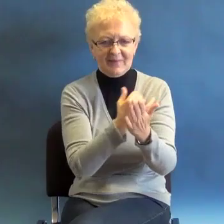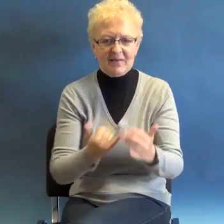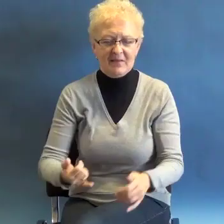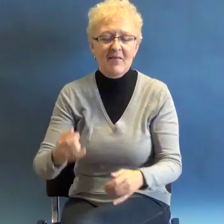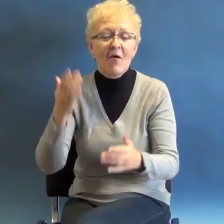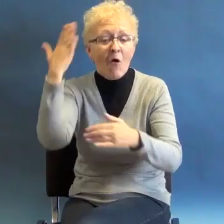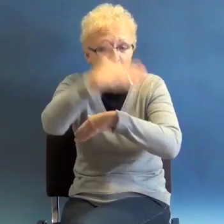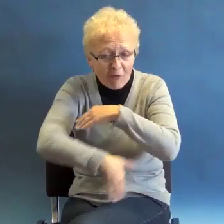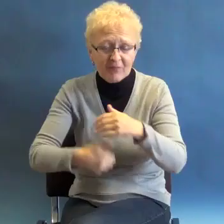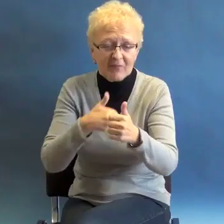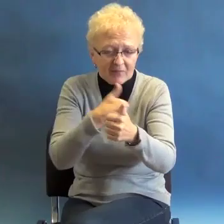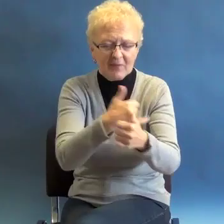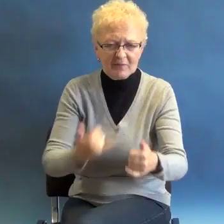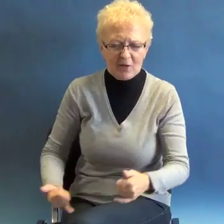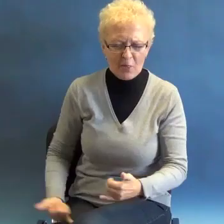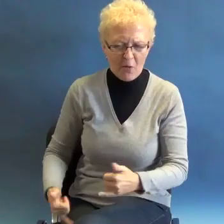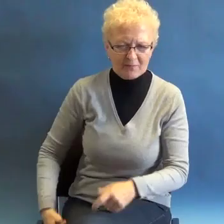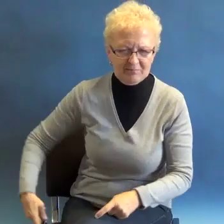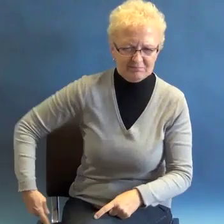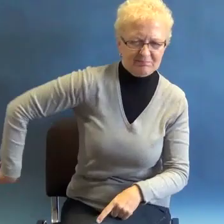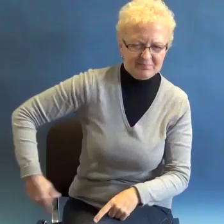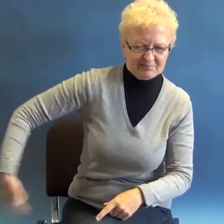Na końcu chciał go dogonić, ale tamten odpychał go nogą.